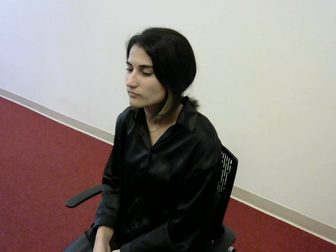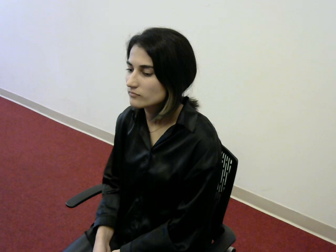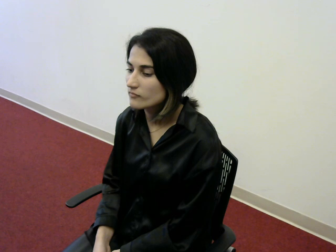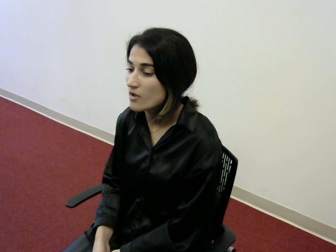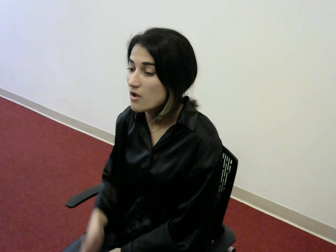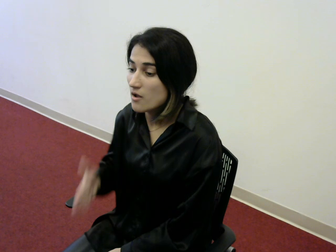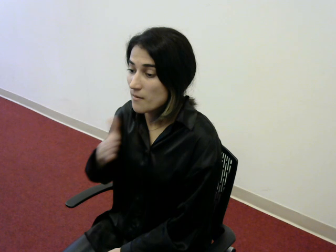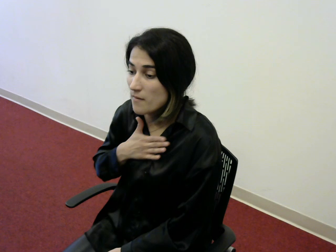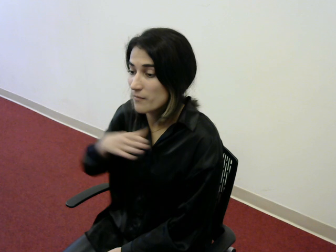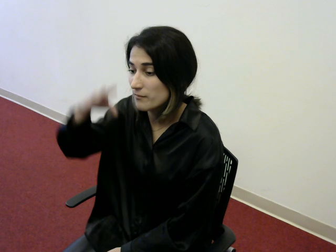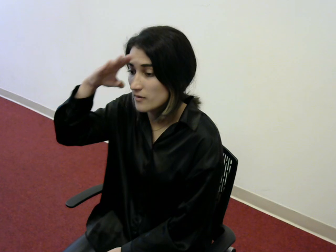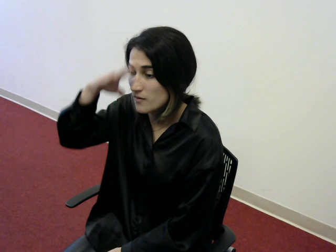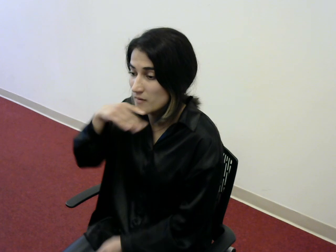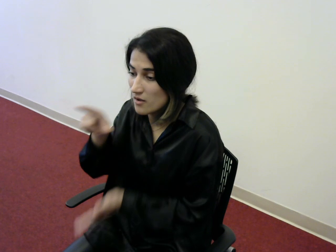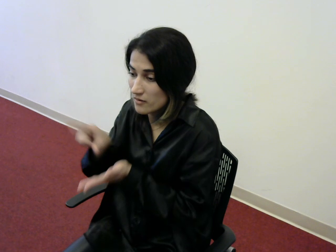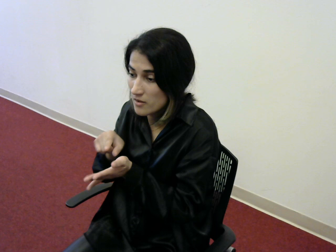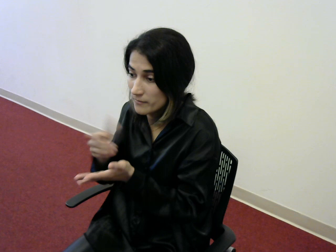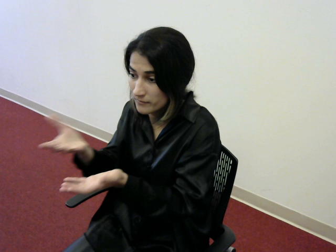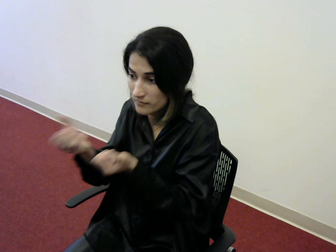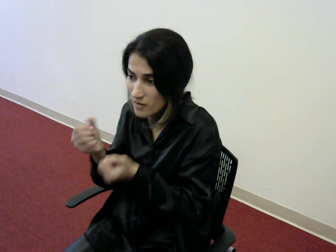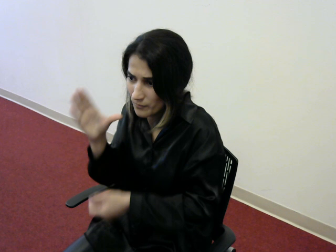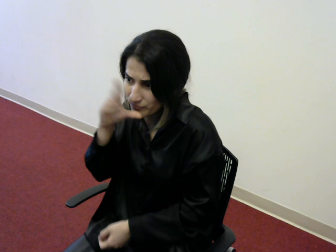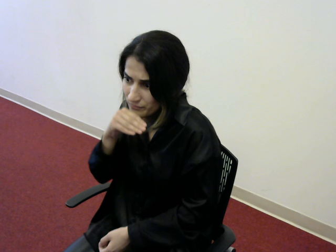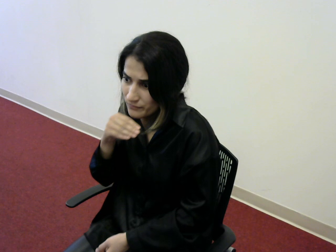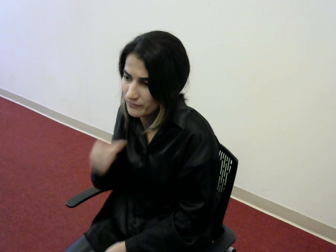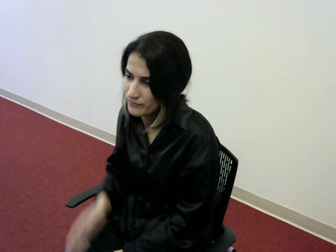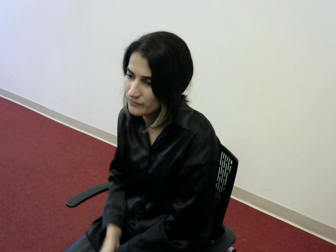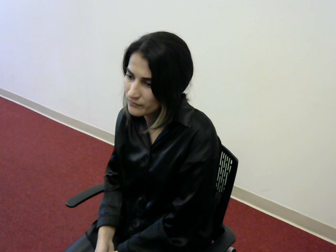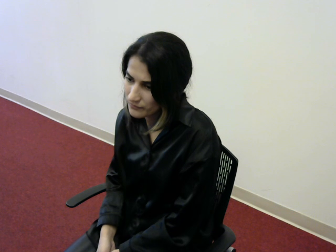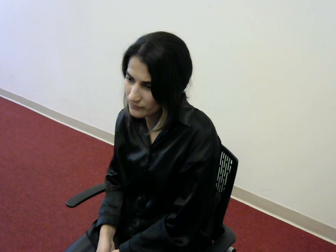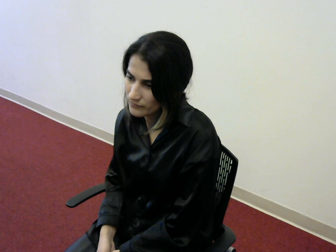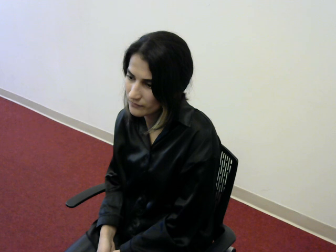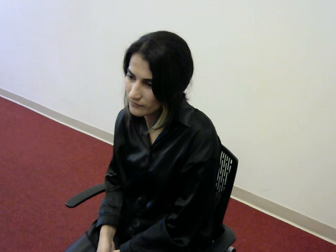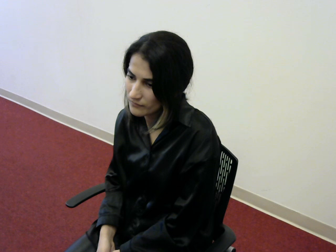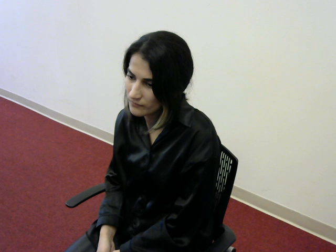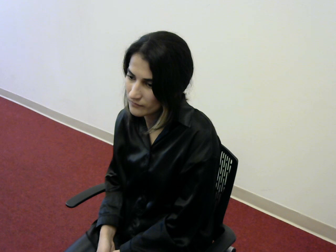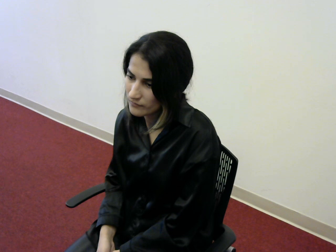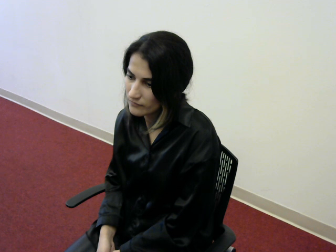Mən atamın pensiyasını ala bilərəm?